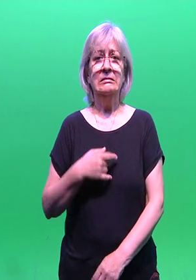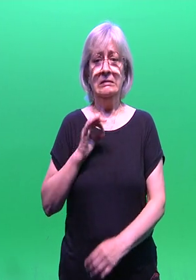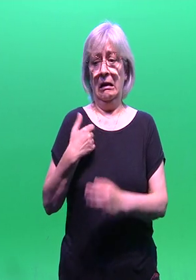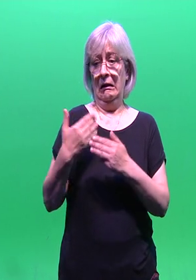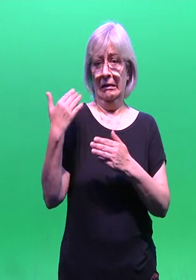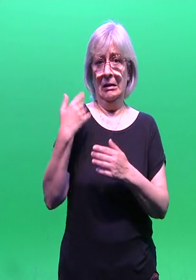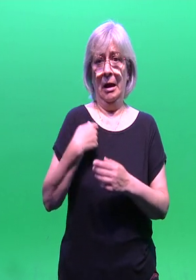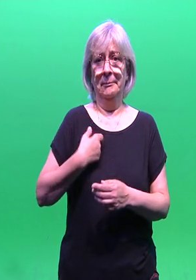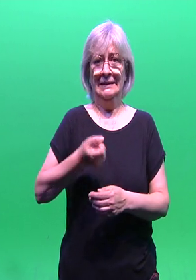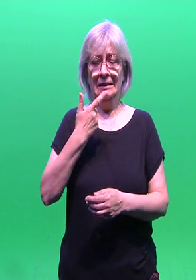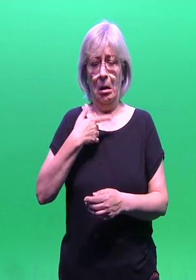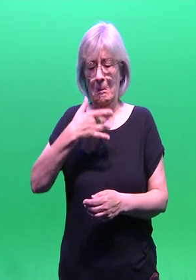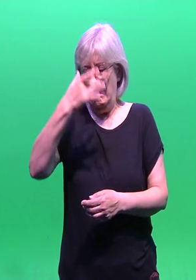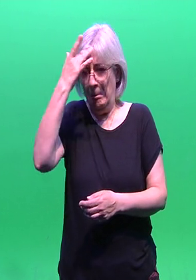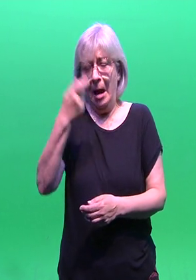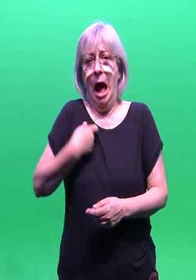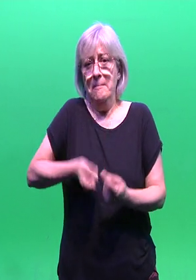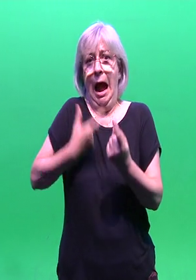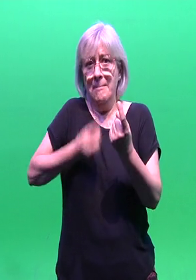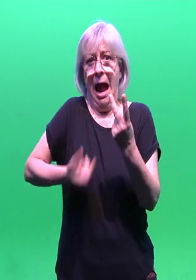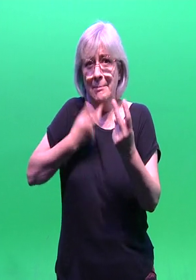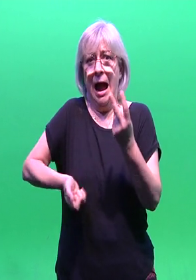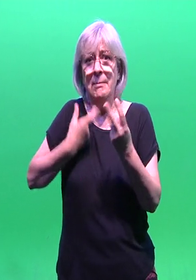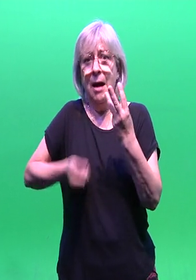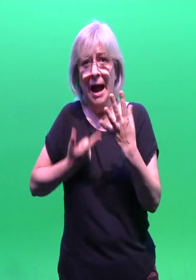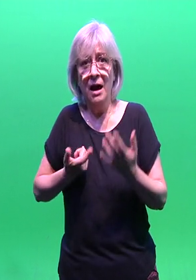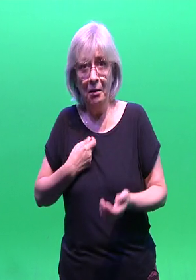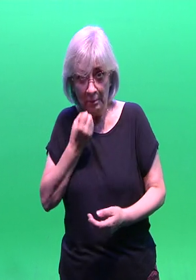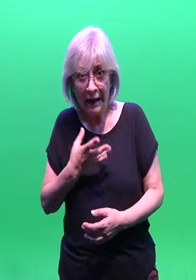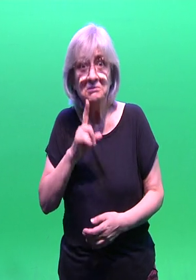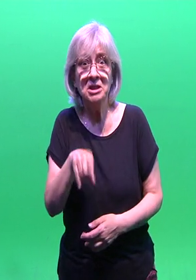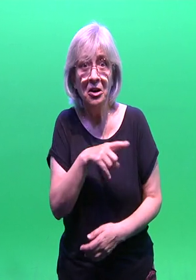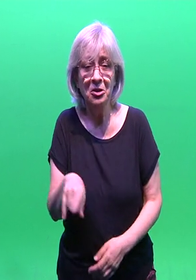Fa poc m'he pres una pastilla, però em feia mal el cap i m'he pres més pastilles, no sé si he fet bé o no.